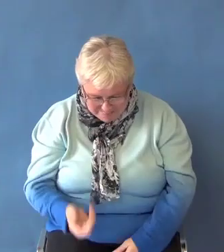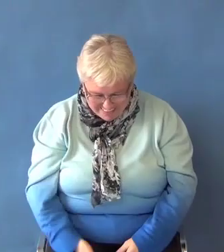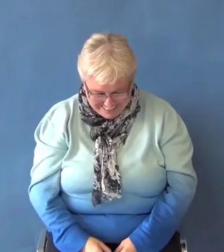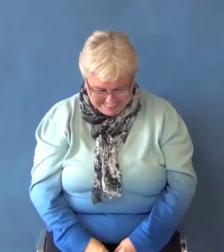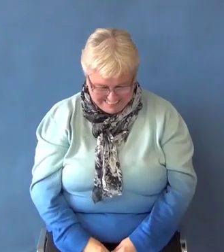Nie ma.